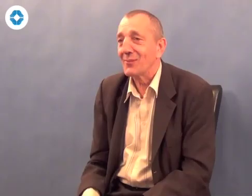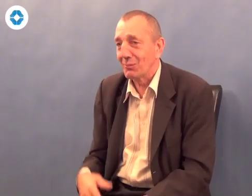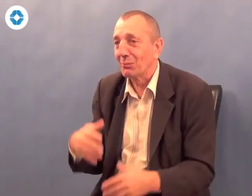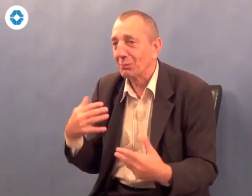Tak, okazuje się.